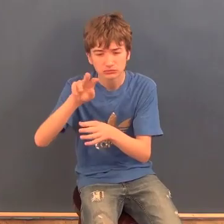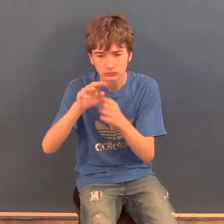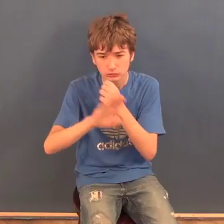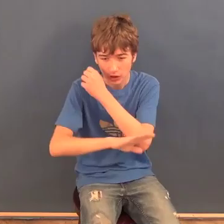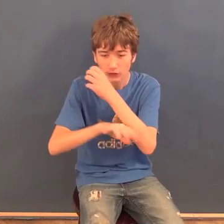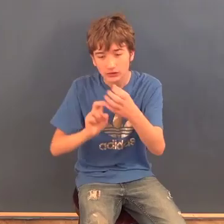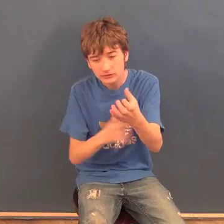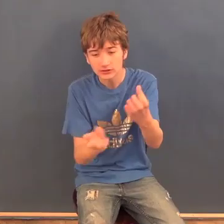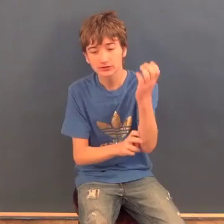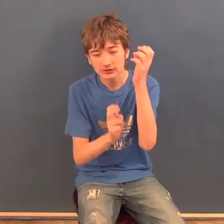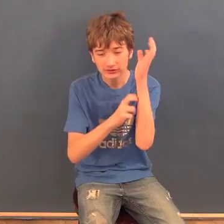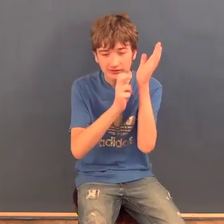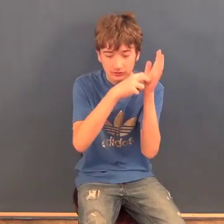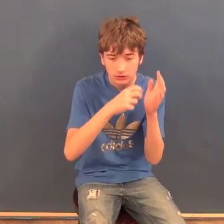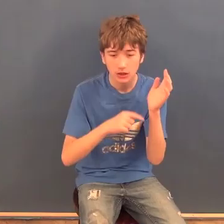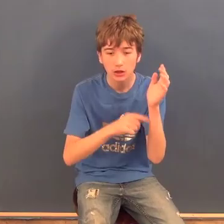Chce wejść na drzewo.